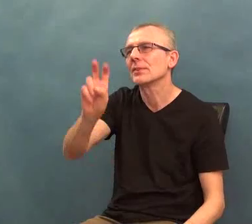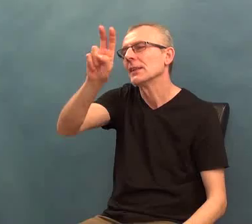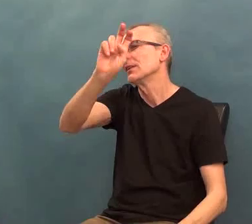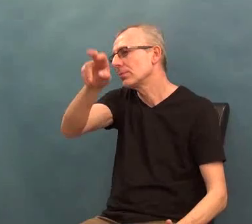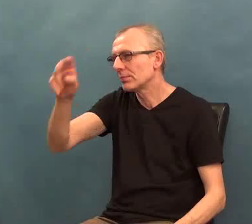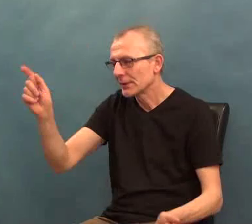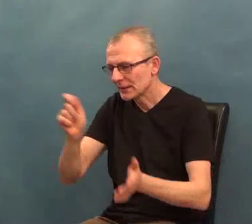Poszedł do pokoju, zamknął drzwi na klucz.